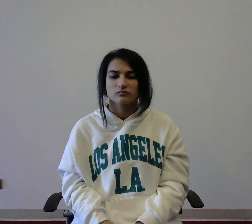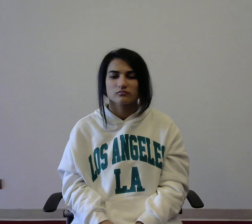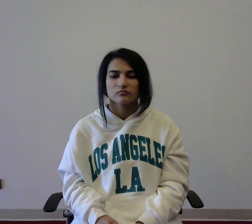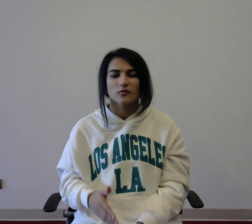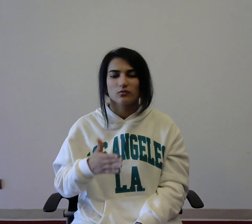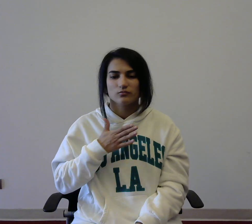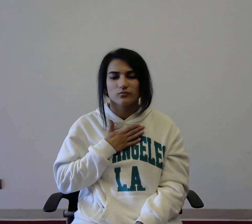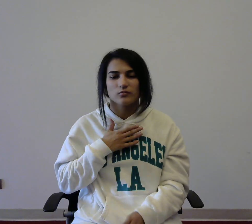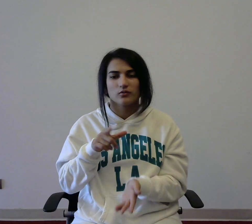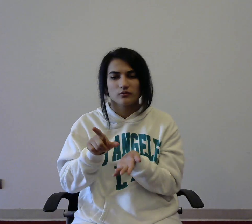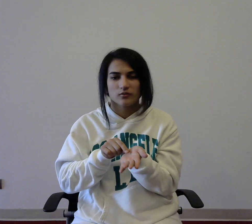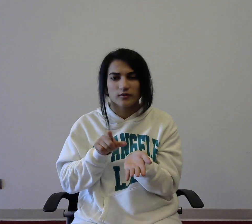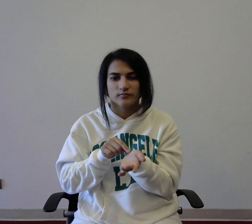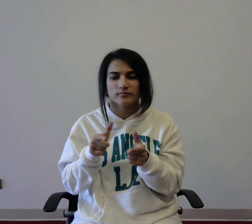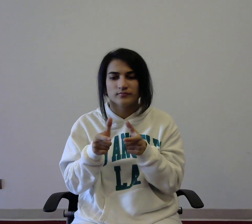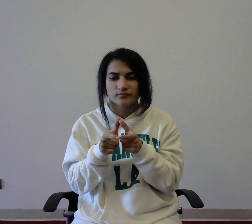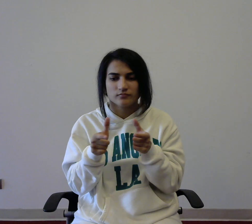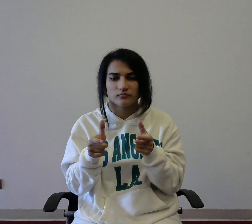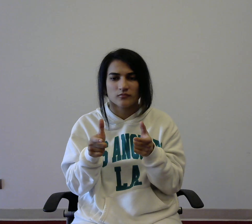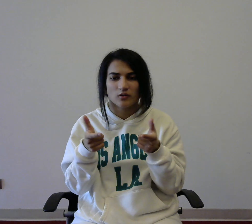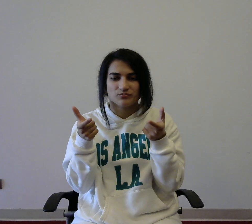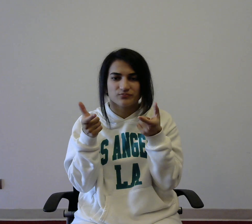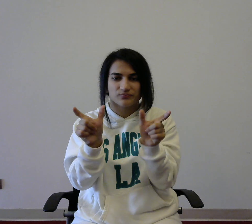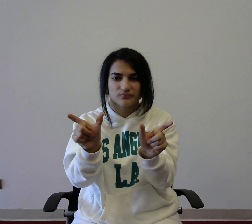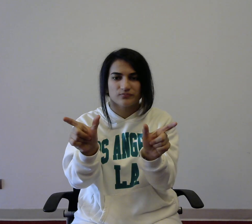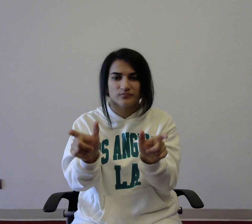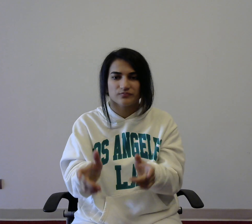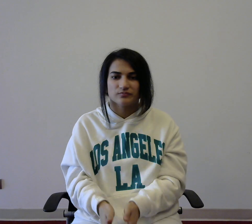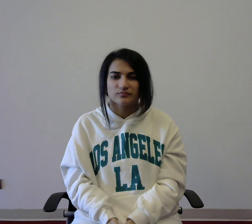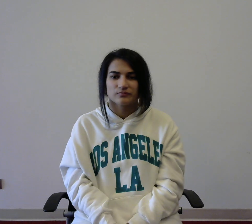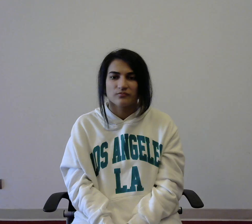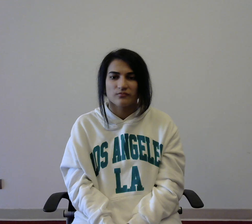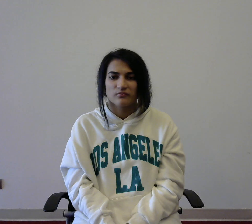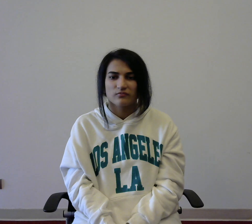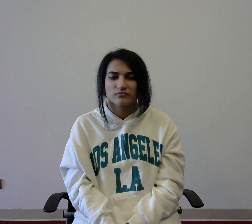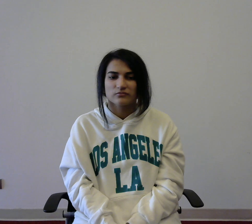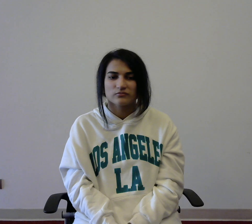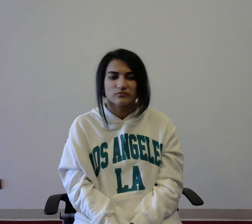Mənim pensiya kartım bloklanıb